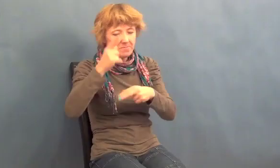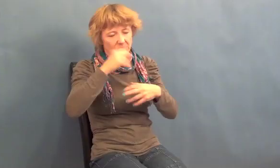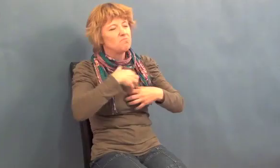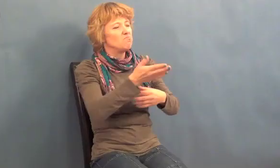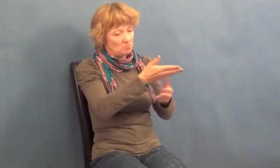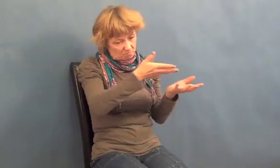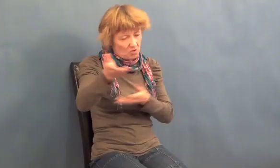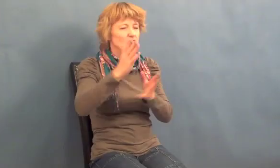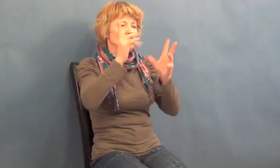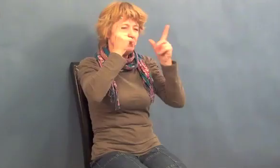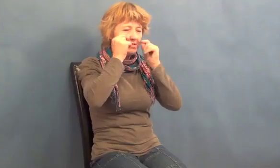Jest zmęczony. "Proszę iść spać".